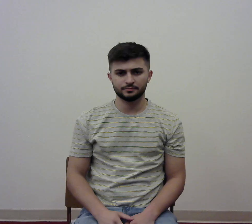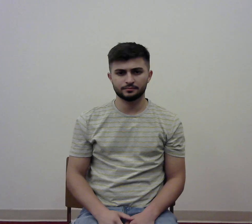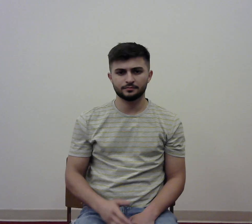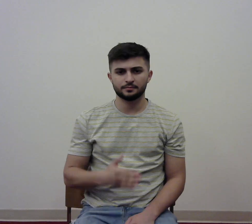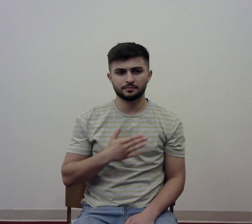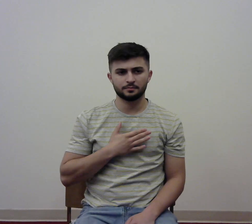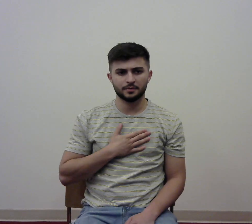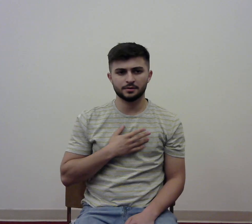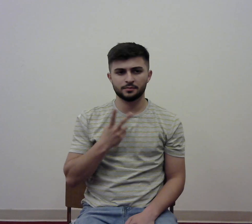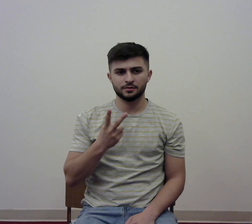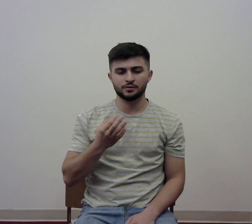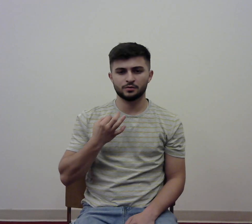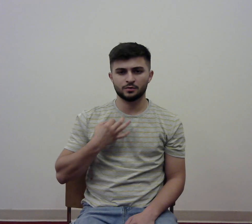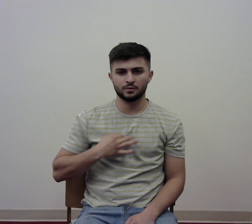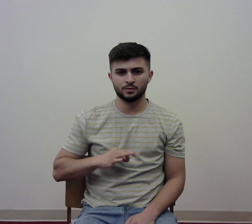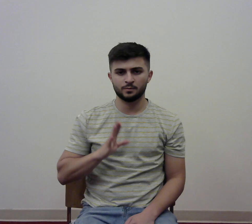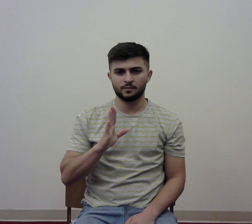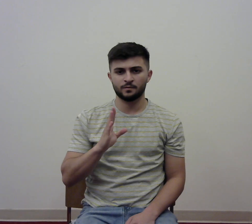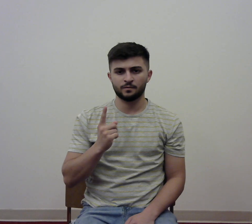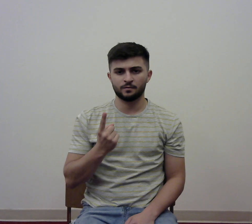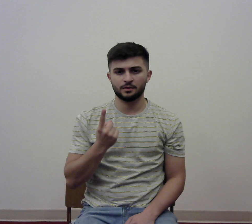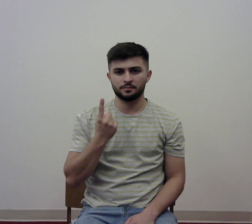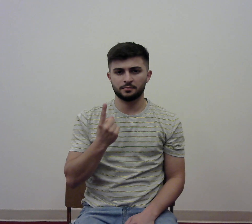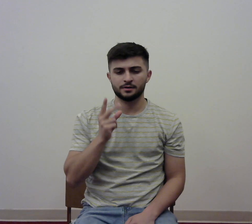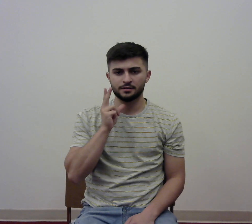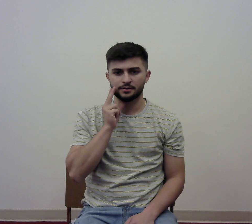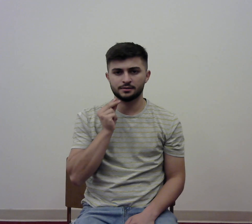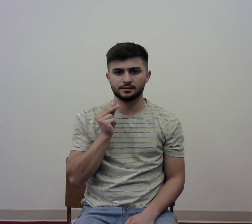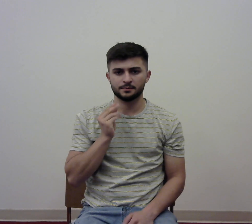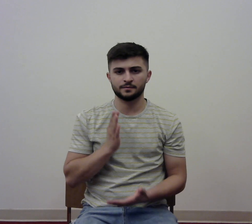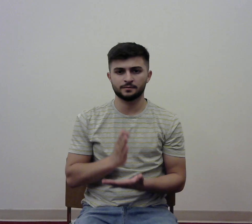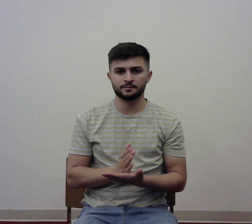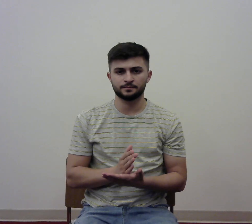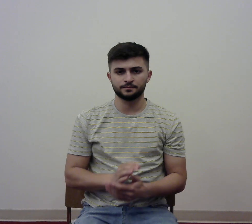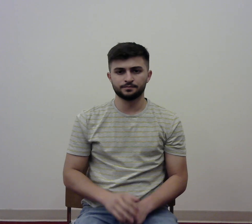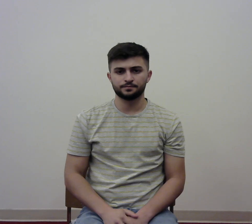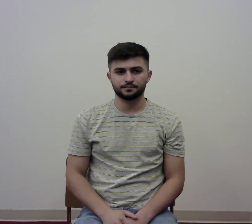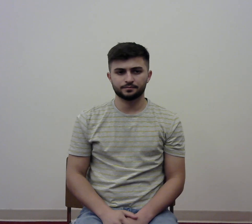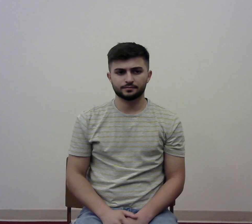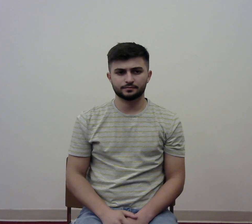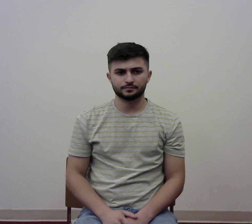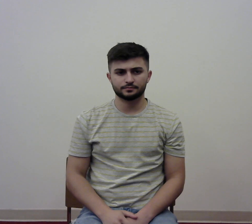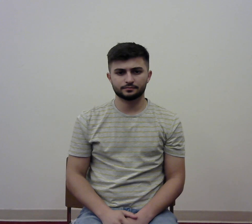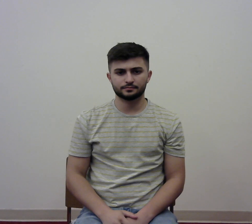Mənim 2 oğlum və 1 qızım var